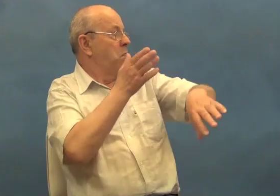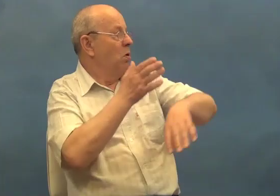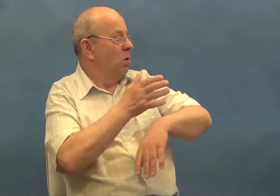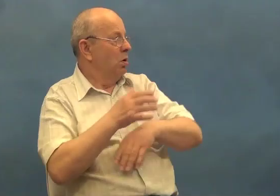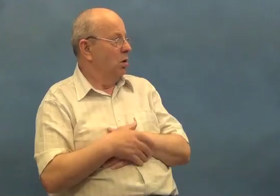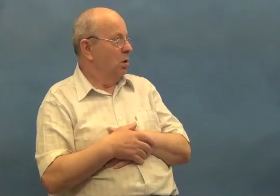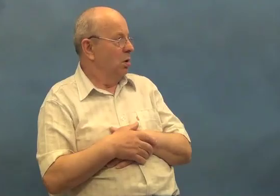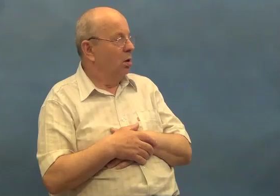Za późno.